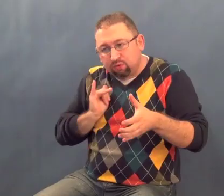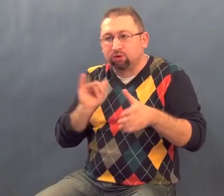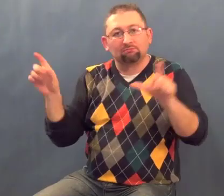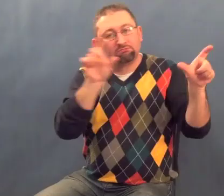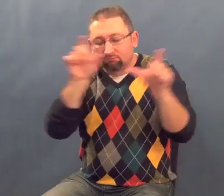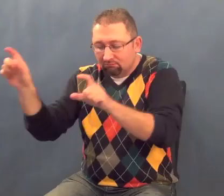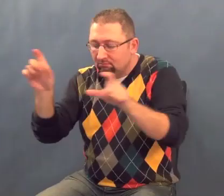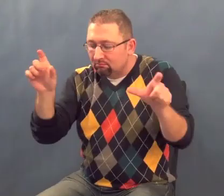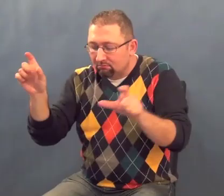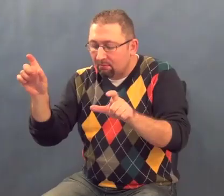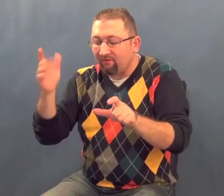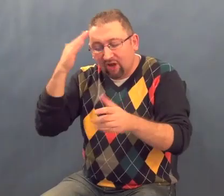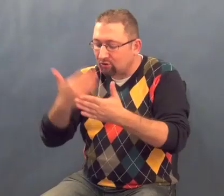Na wszelki wypadek sprawdzić czy coś nie jedzie.